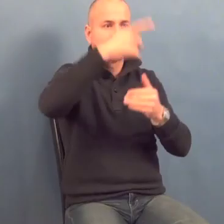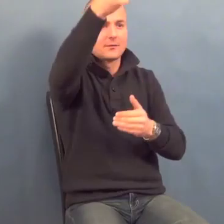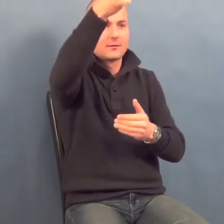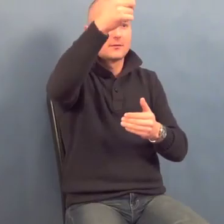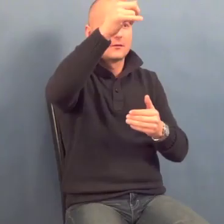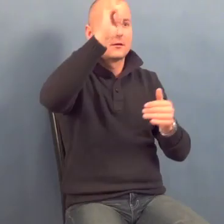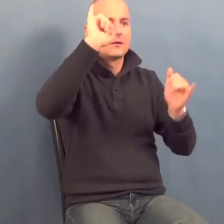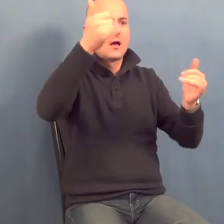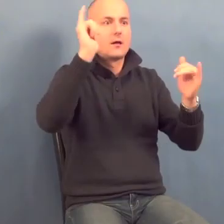"Co robić?! Co robić?!"